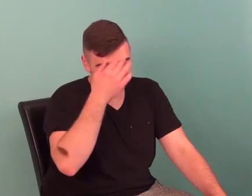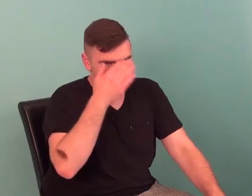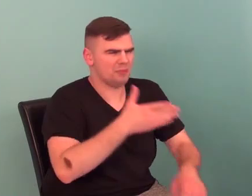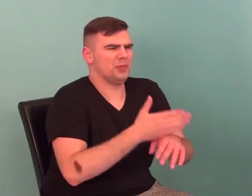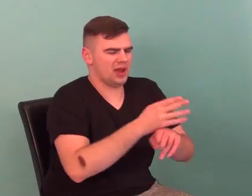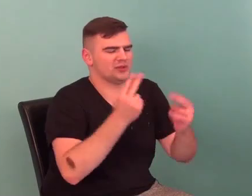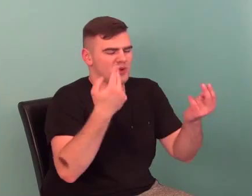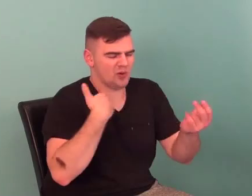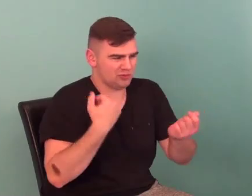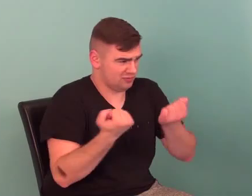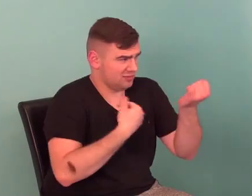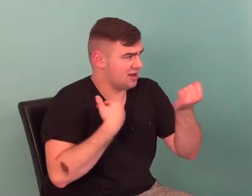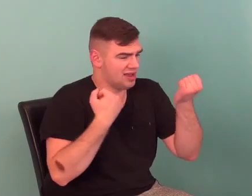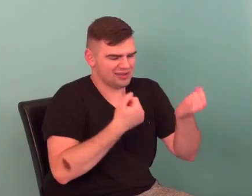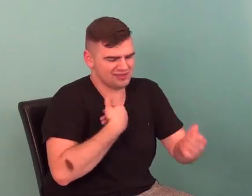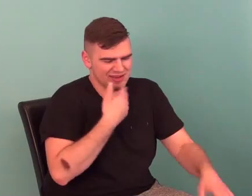Skąd ja wezmę piłę? Mam przynieść? Nie mam przecież.